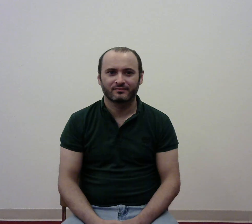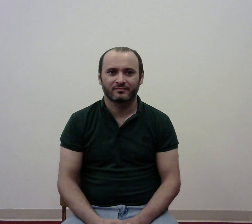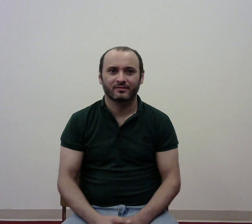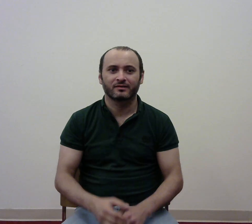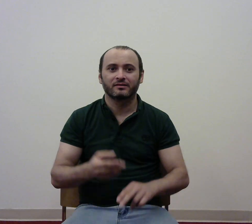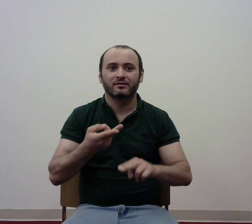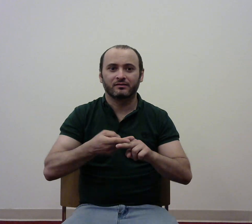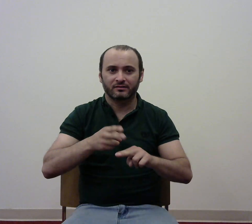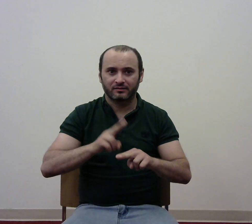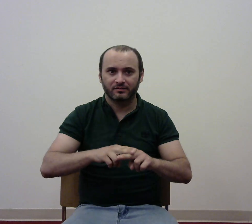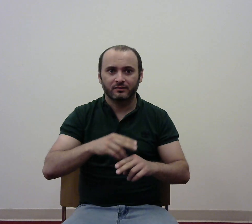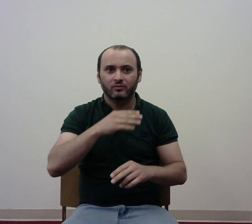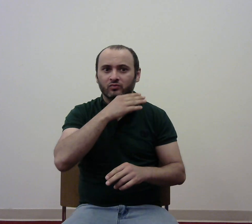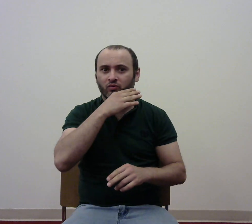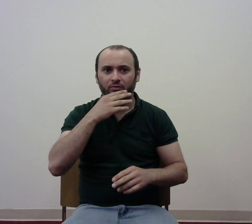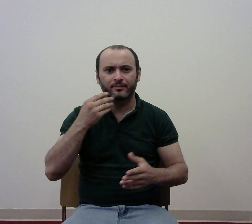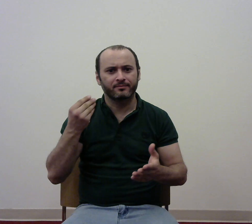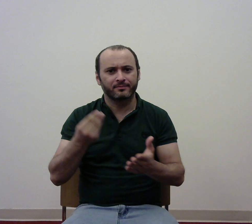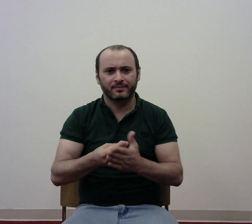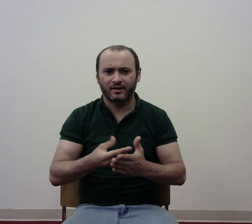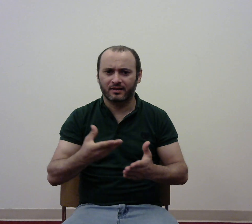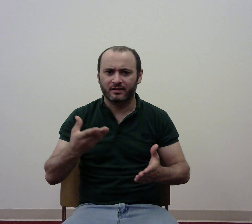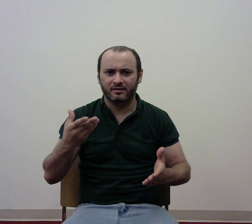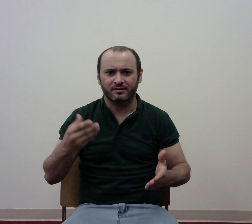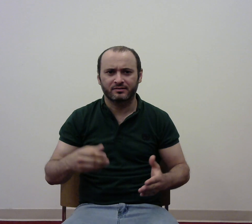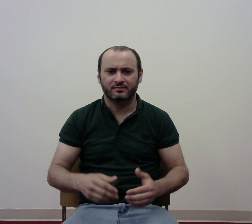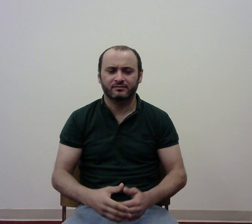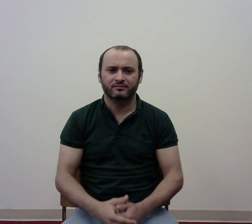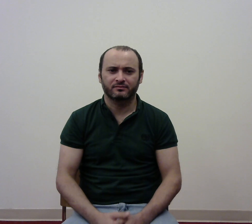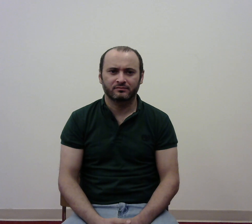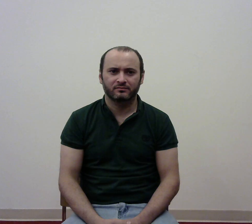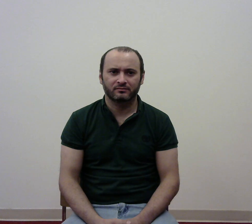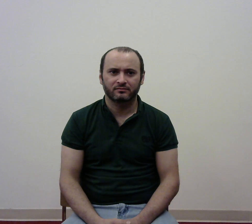Bu çox bahadır